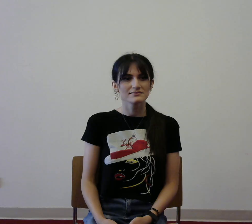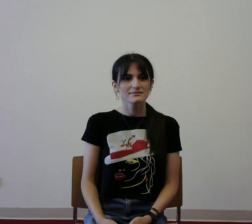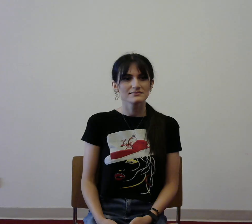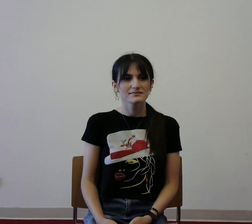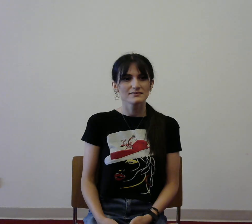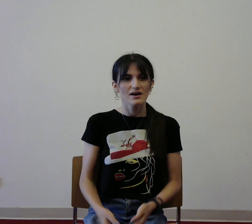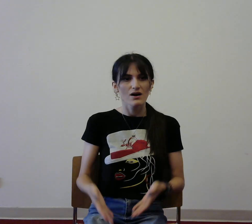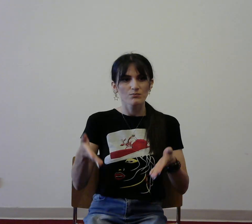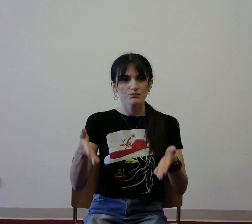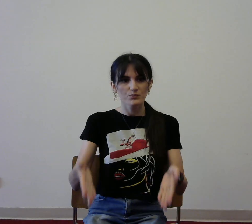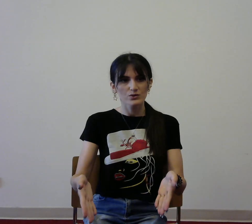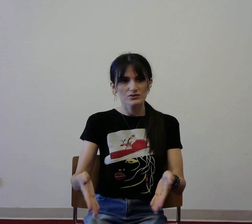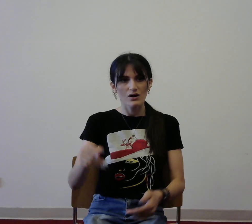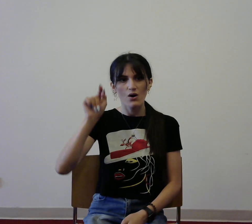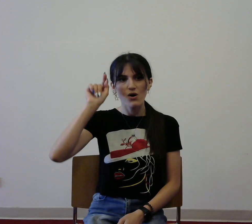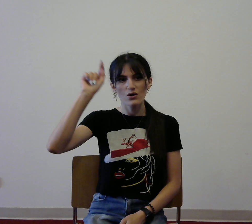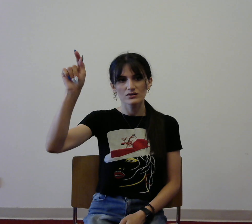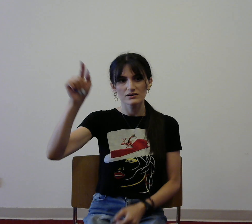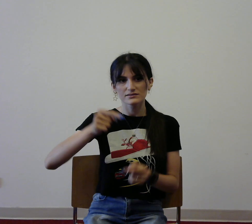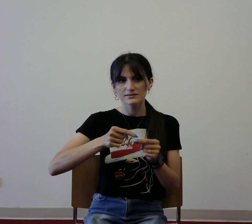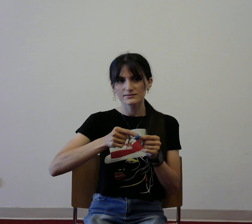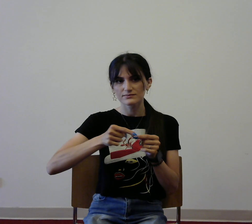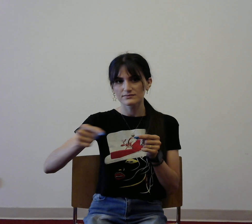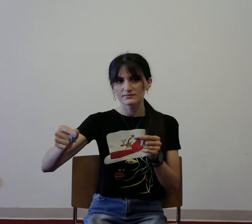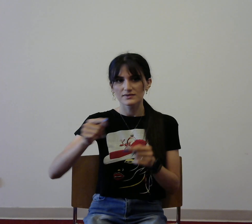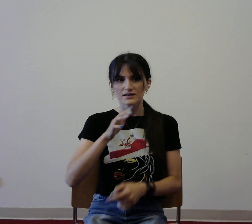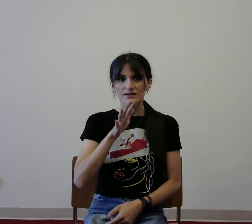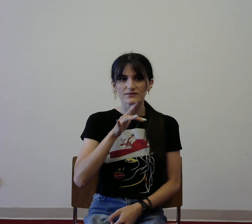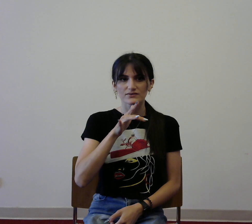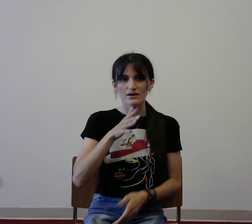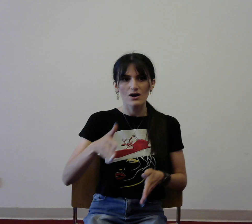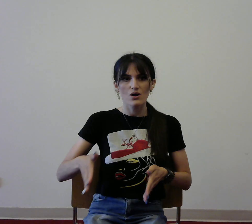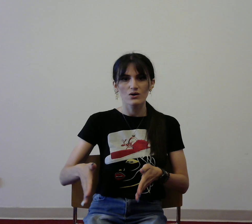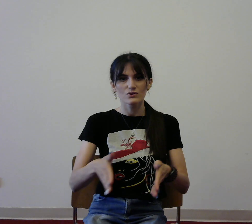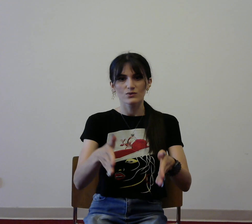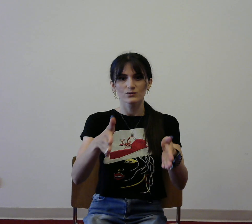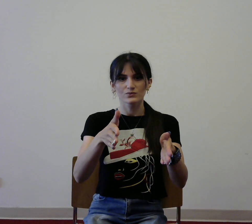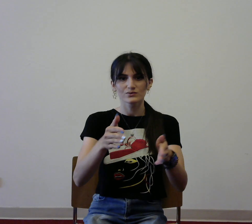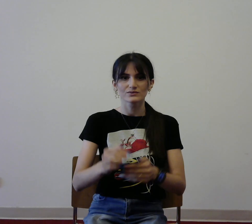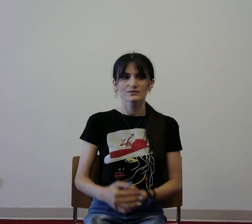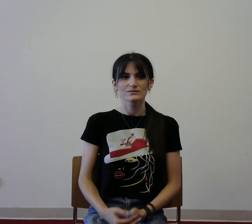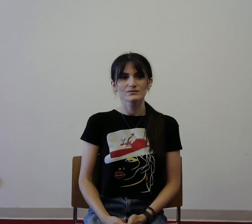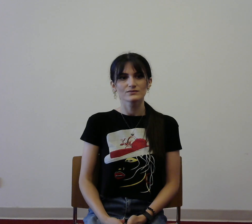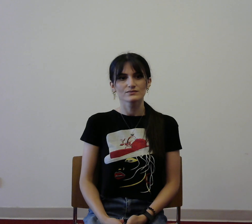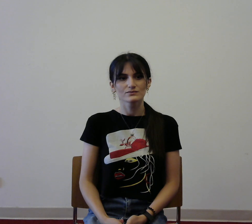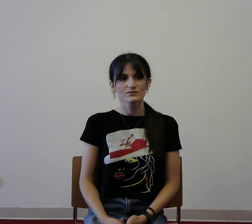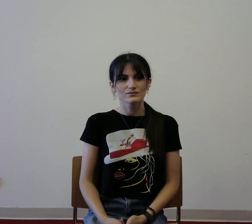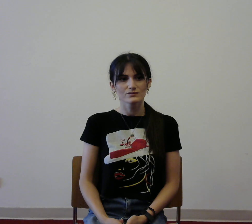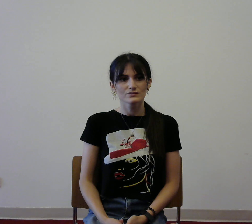Burdan oraya nə qədər vaxt yoldur?